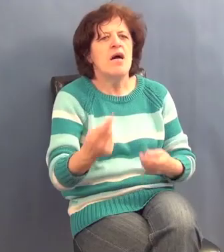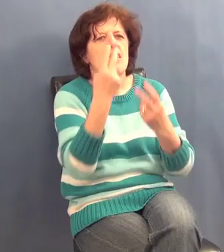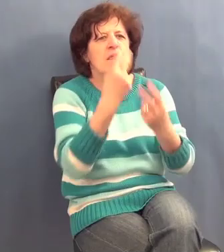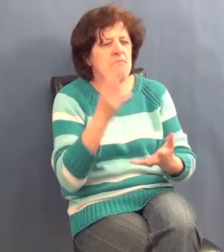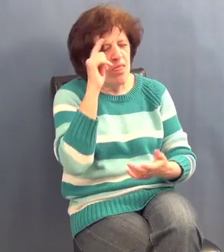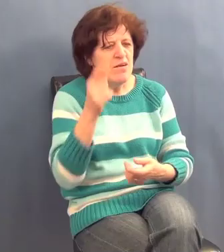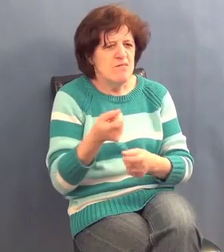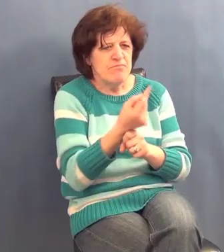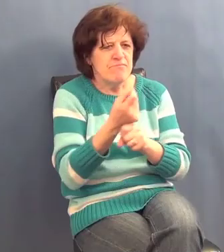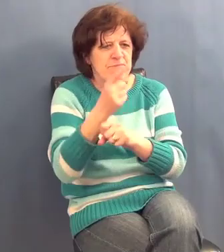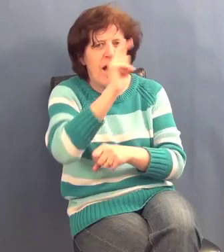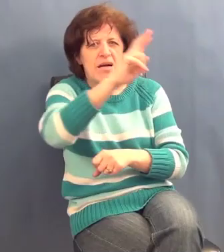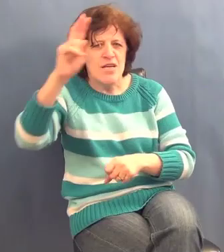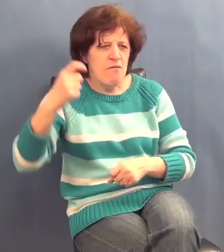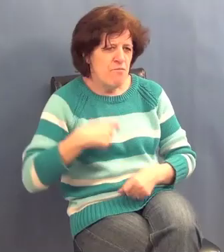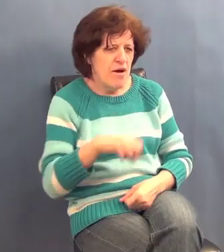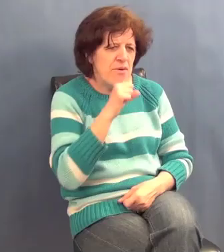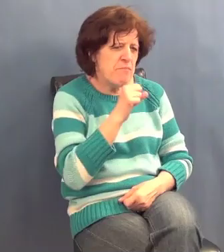Charlie Chaplin siedział i nie miał co robić, więc kazał smarkacza rzucić w szybę tam, gdzie mieszkają babcie.